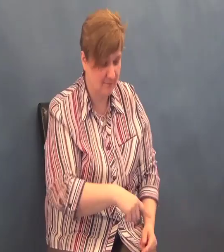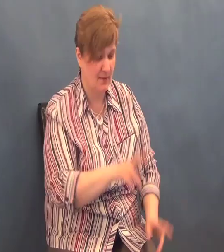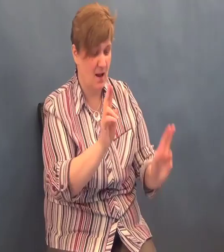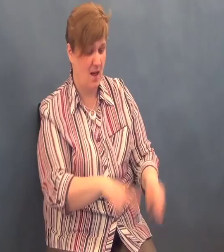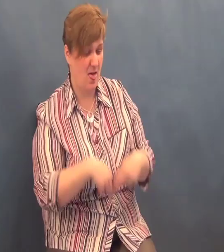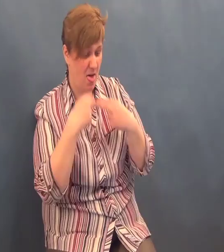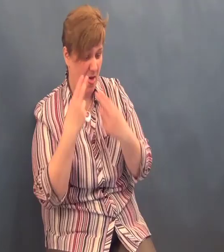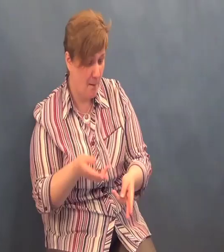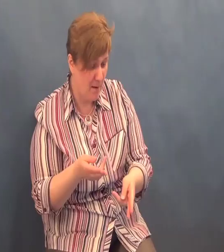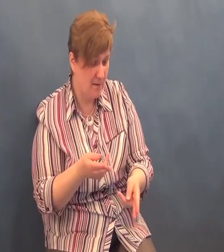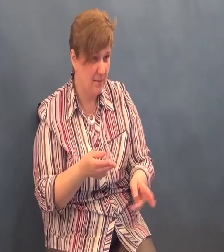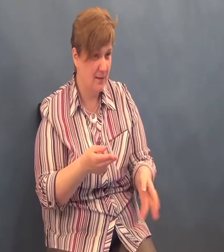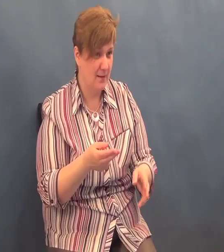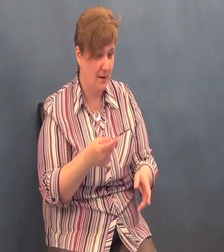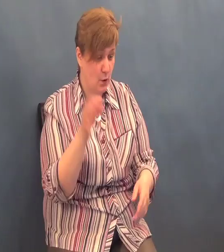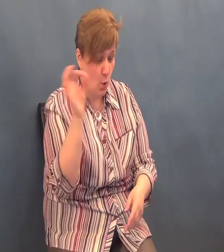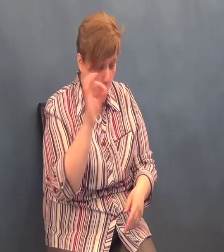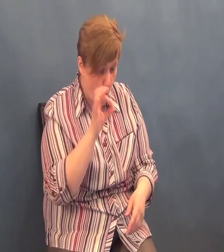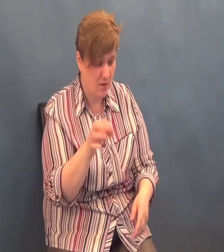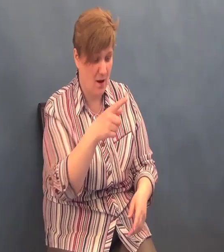Następny, środa.